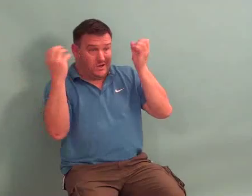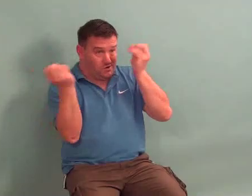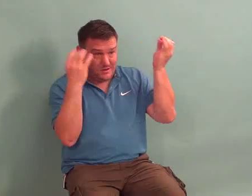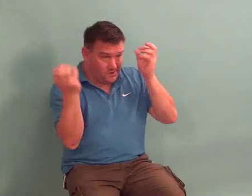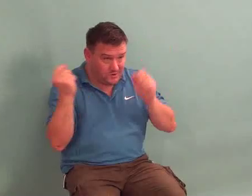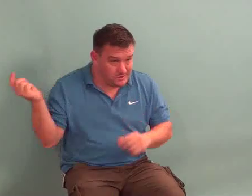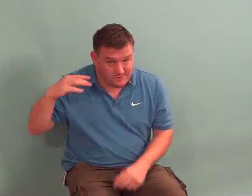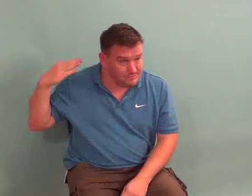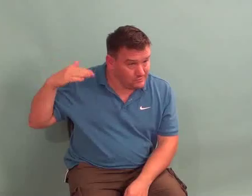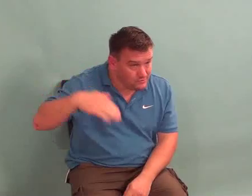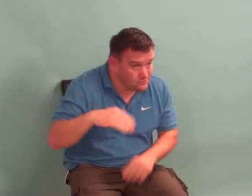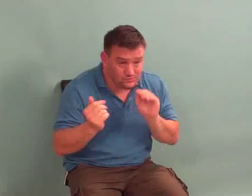Ktoś wszedł.